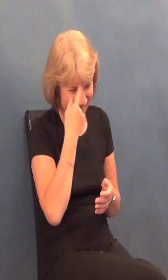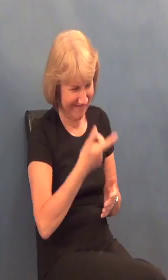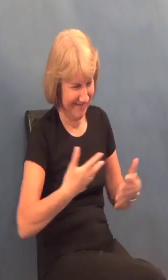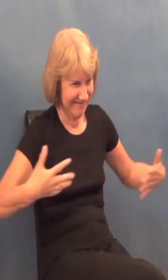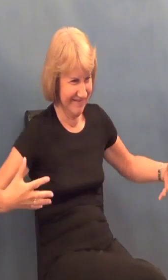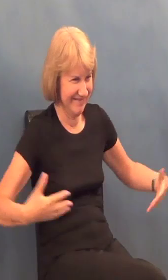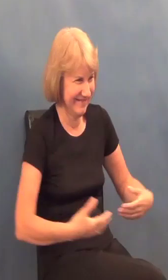Koń jest duży.